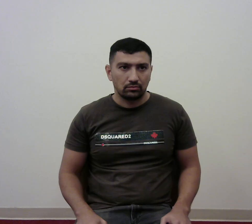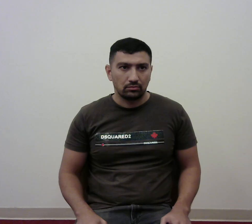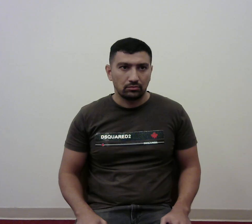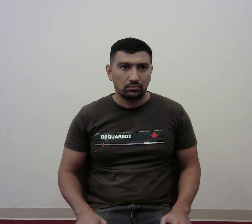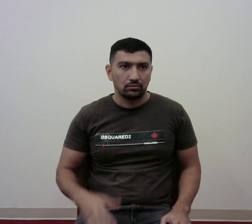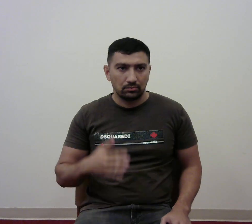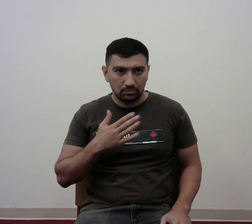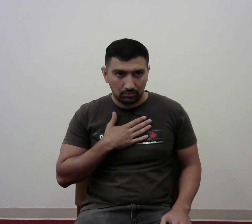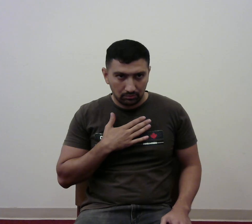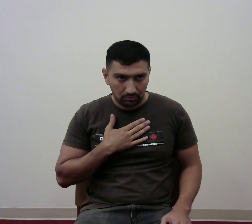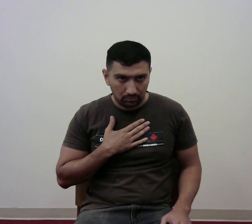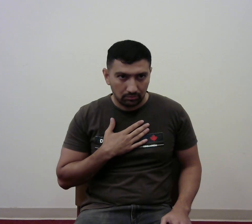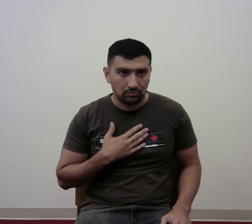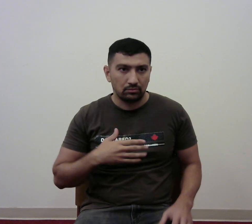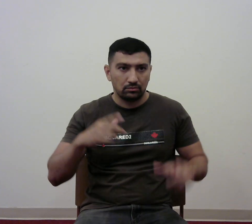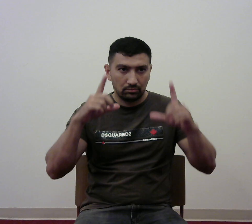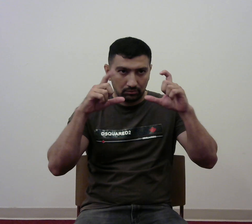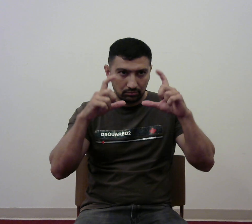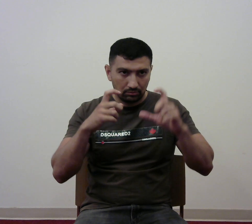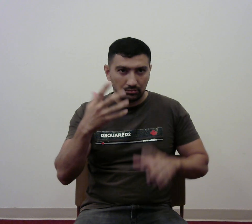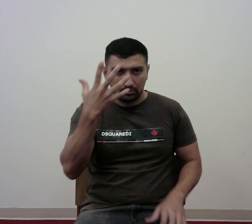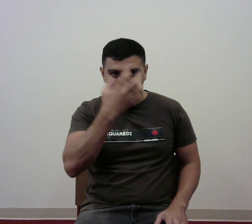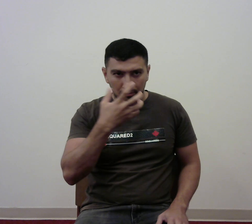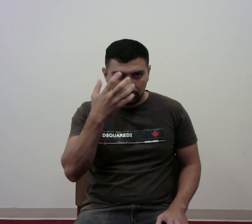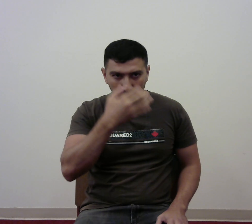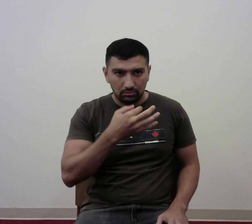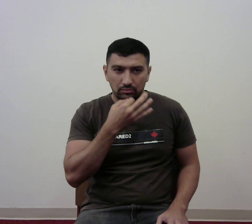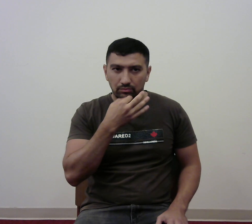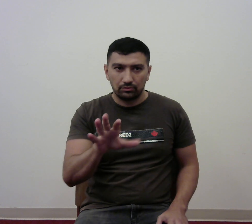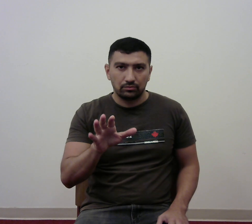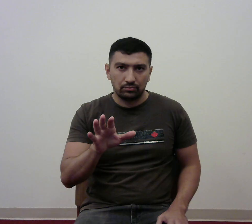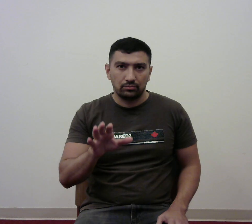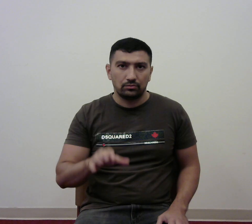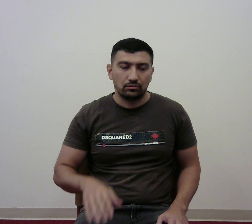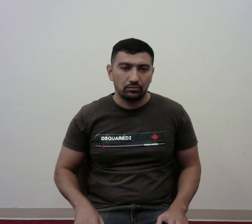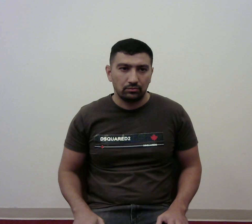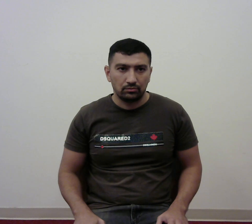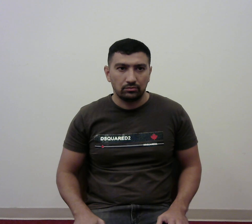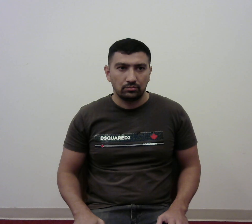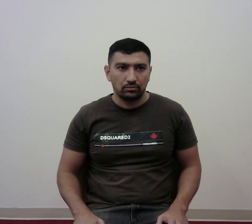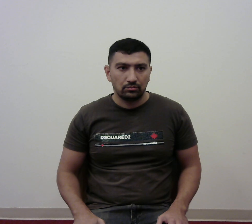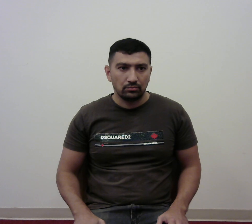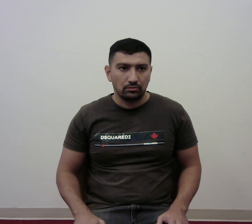Mənim şəkil çəkdirməkdən xoşum gəlir